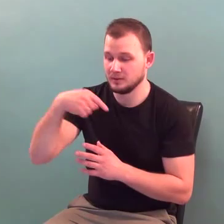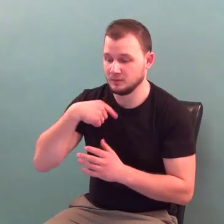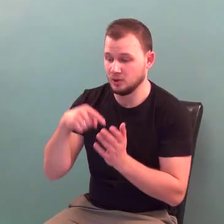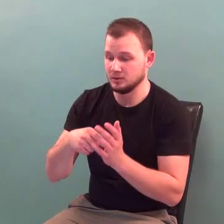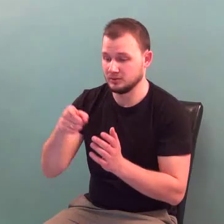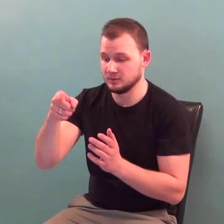Ja, właśnie...